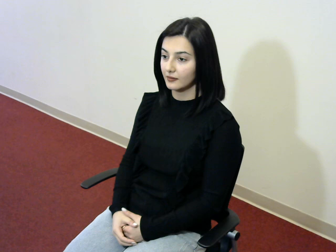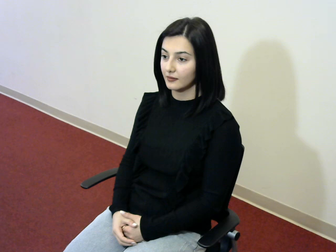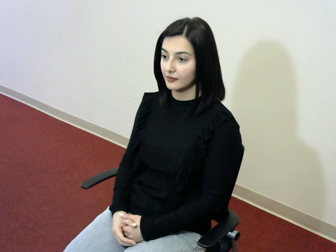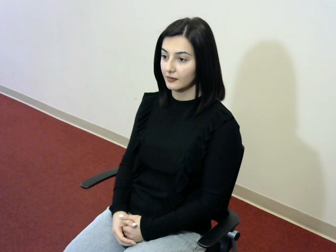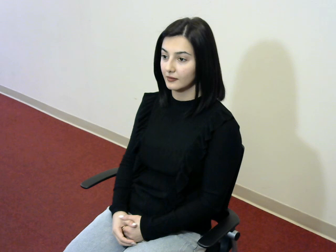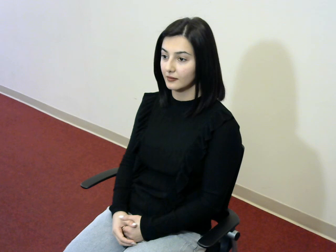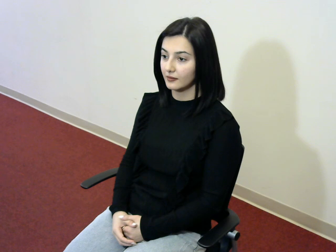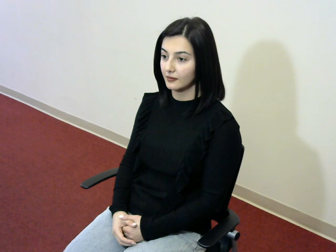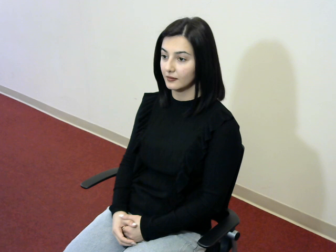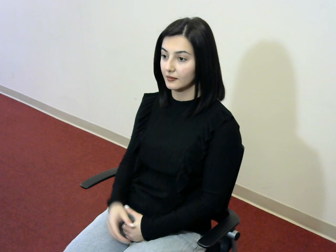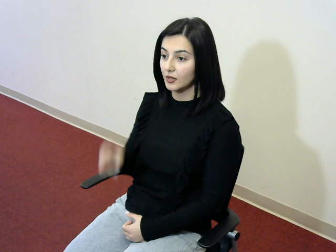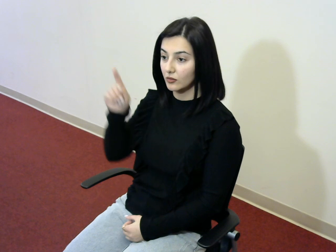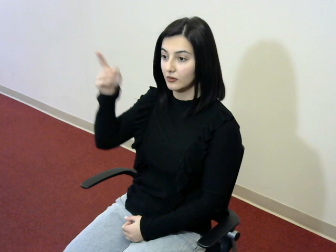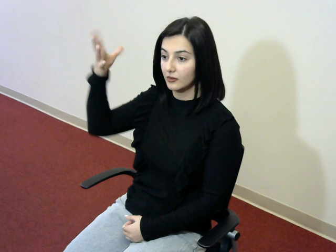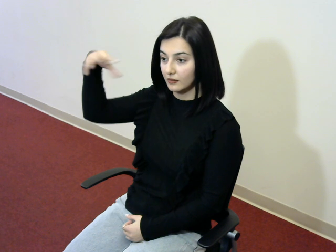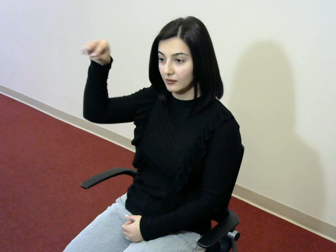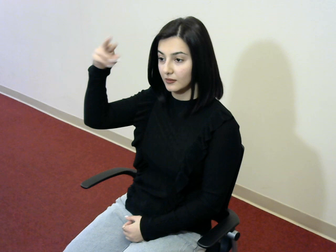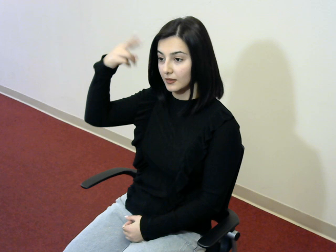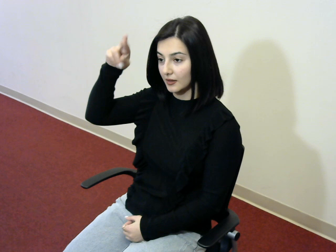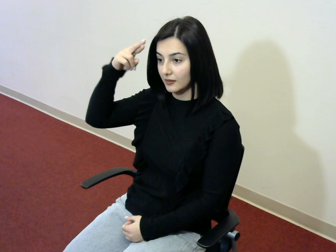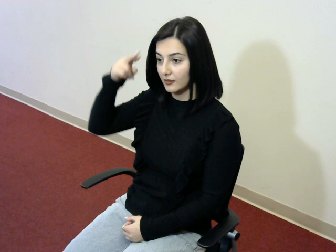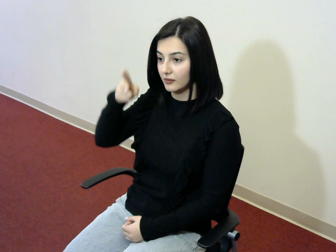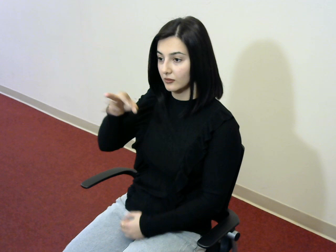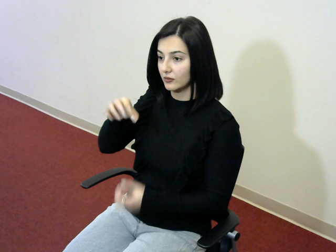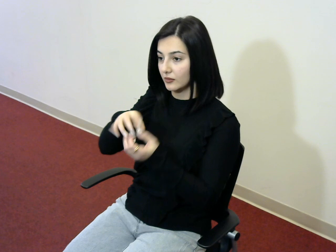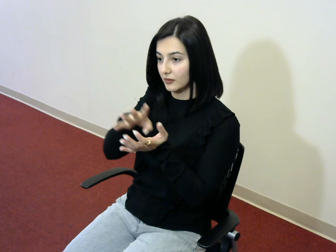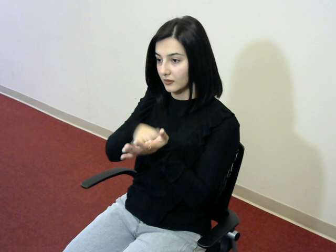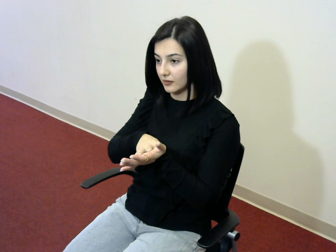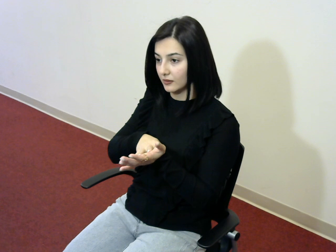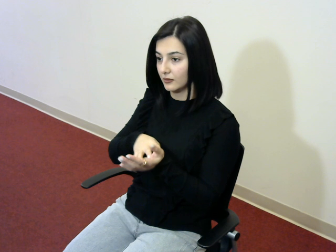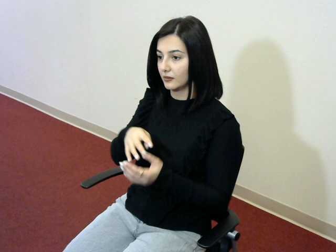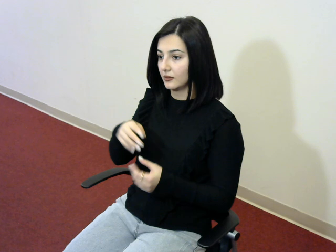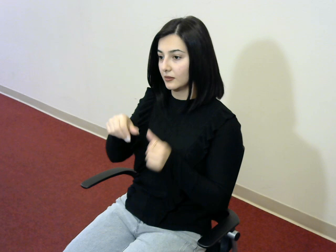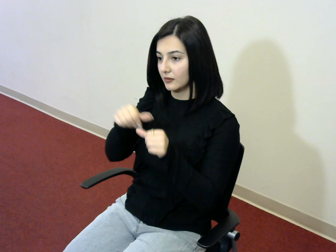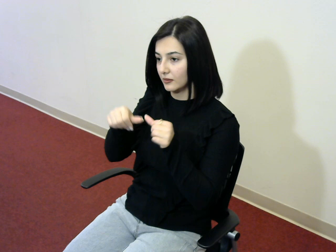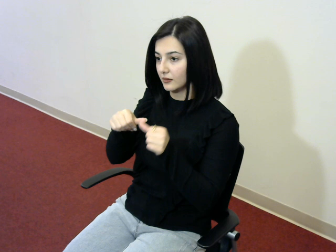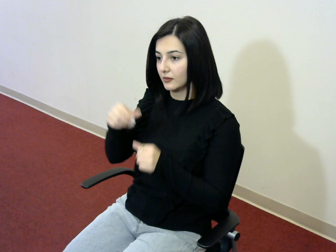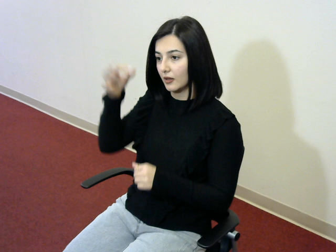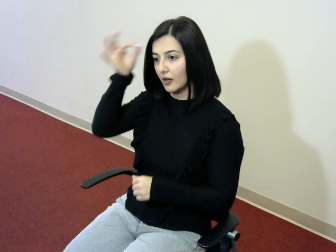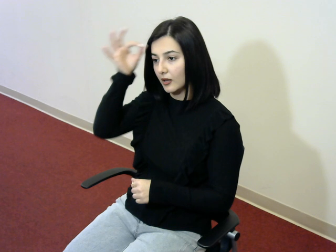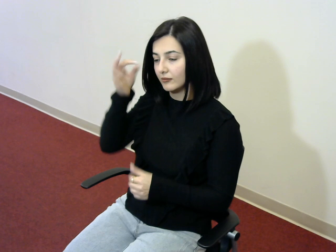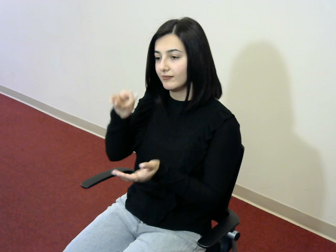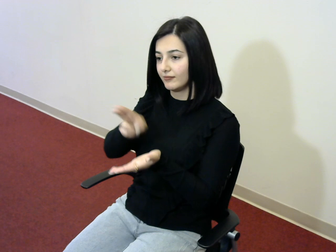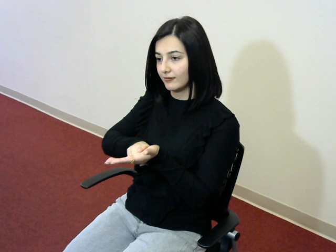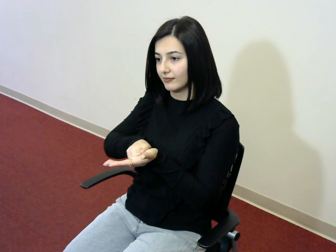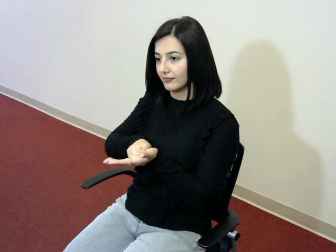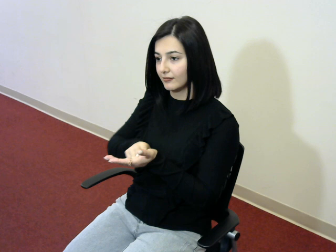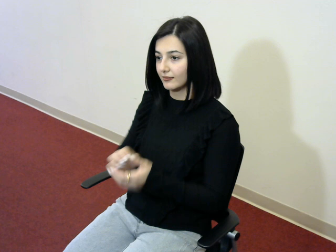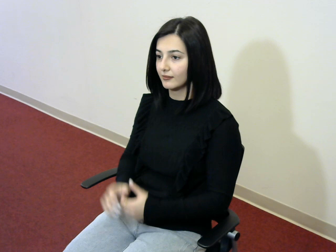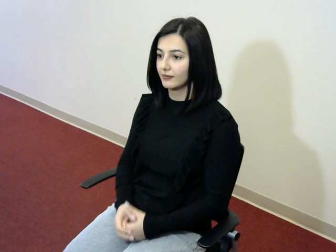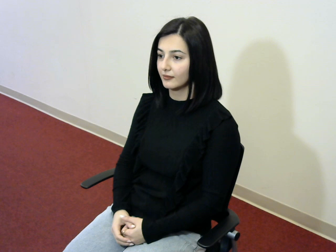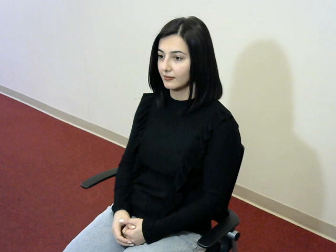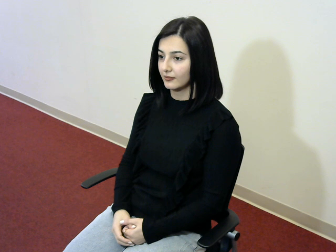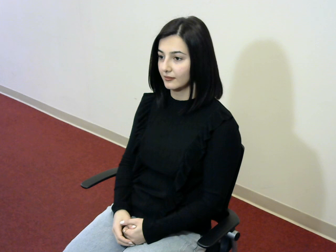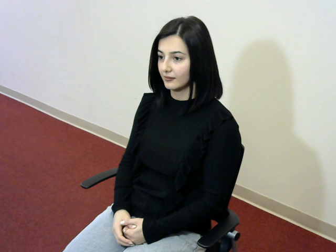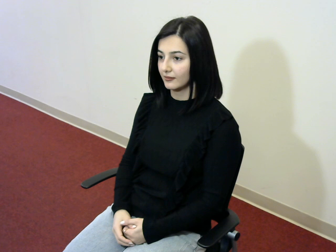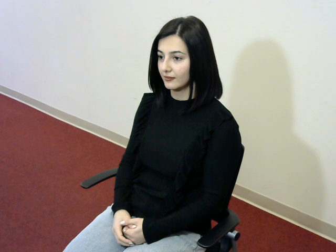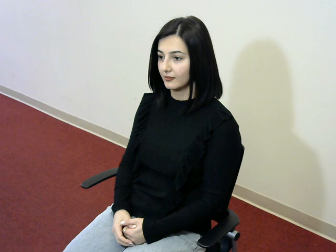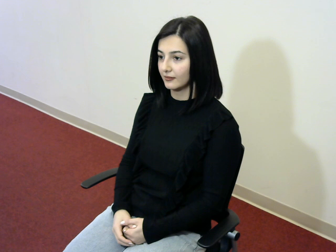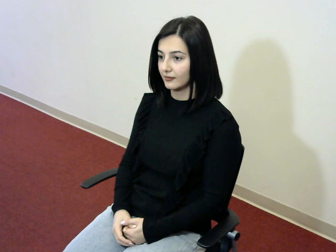Onların əmisi 2019-cu ildə Almaniyaya köçüb